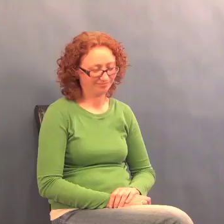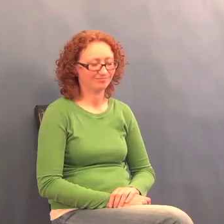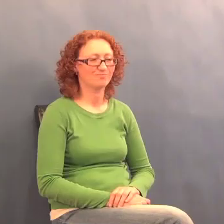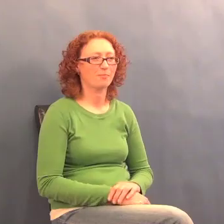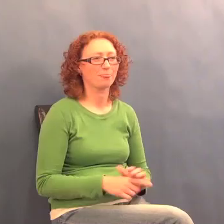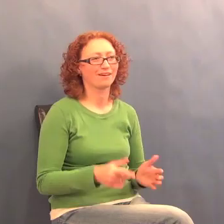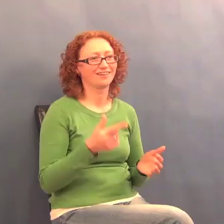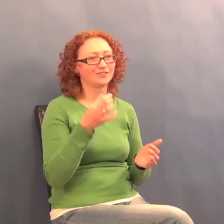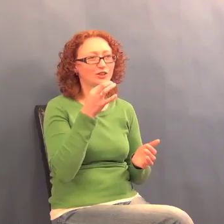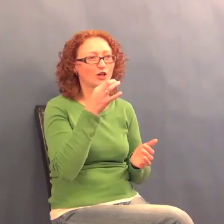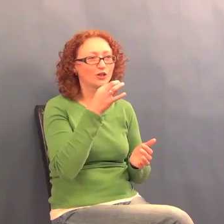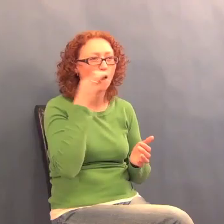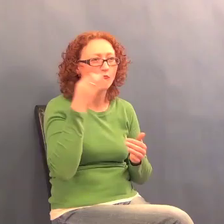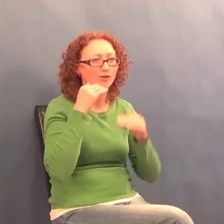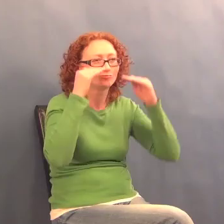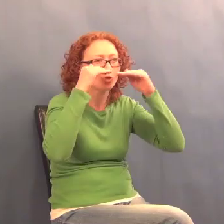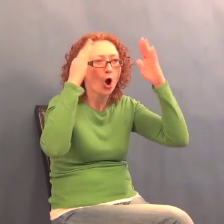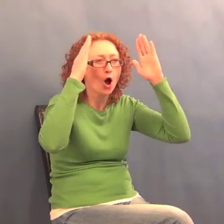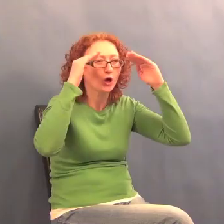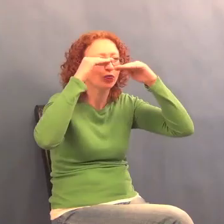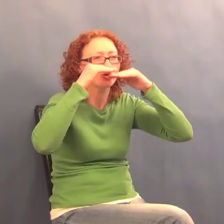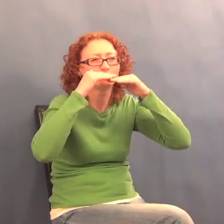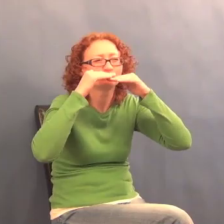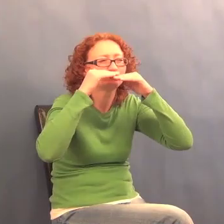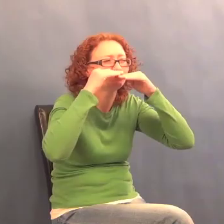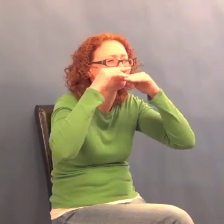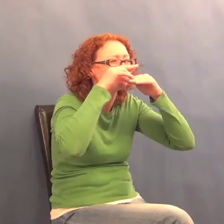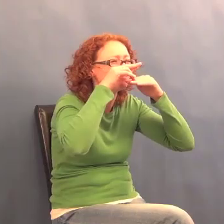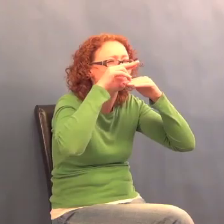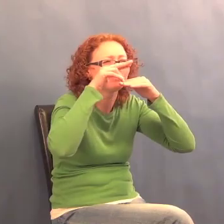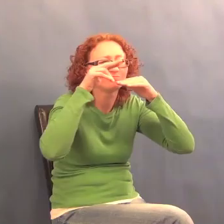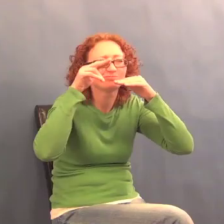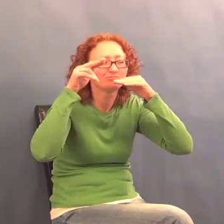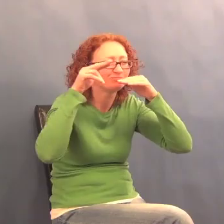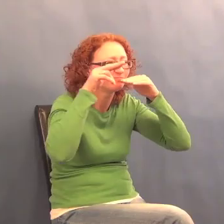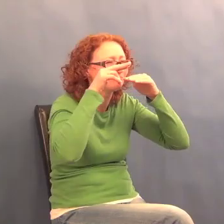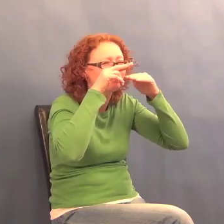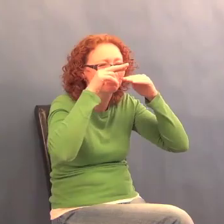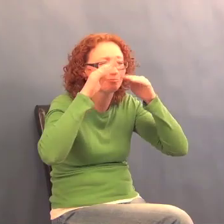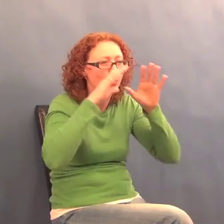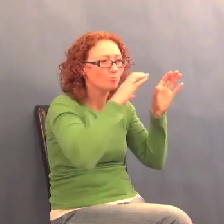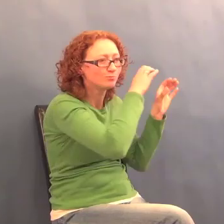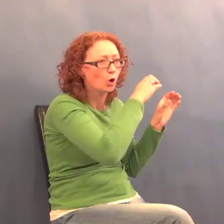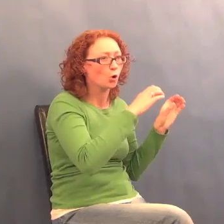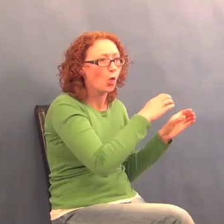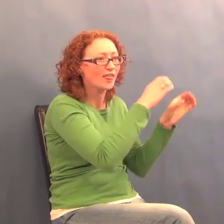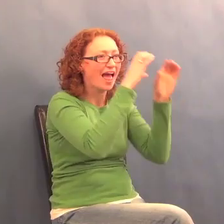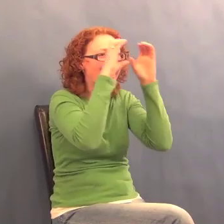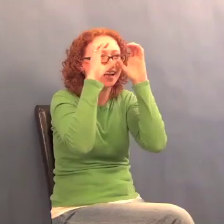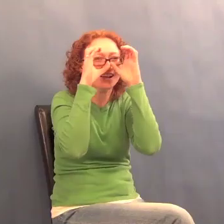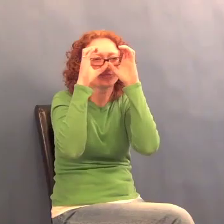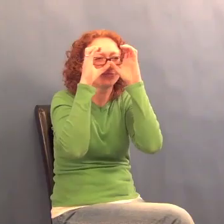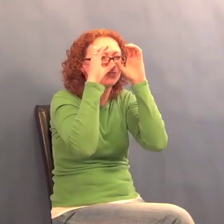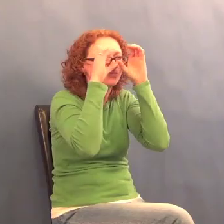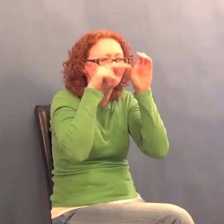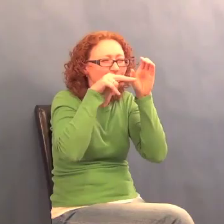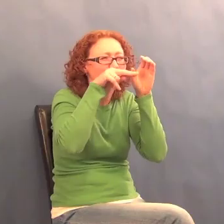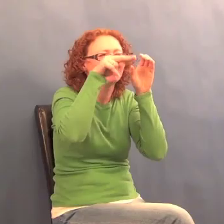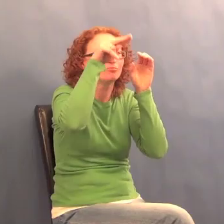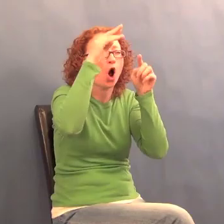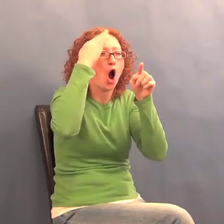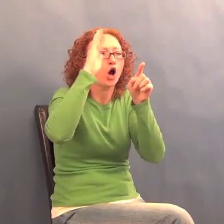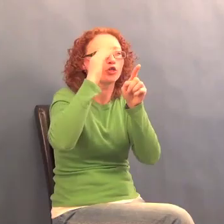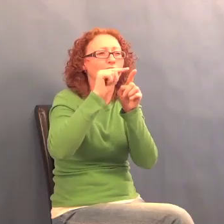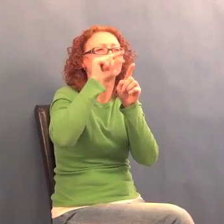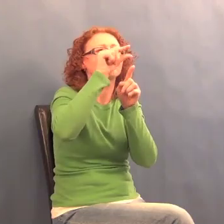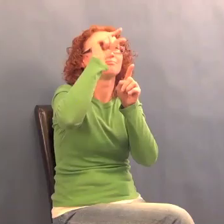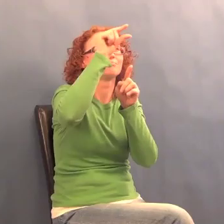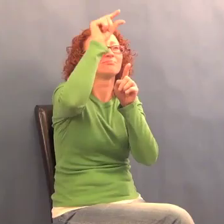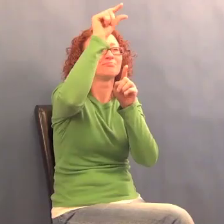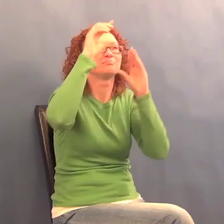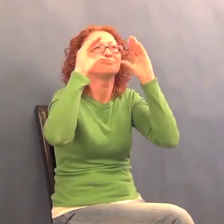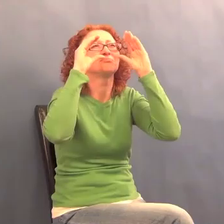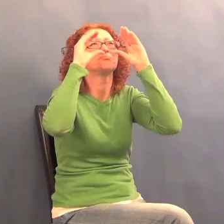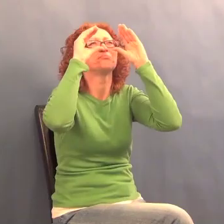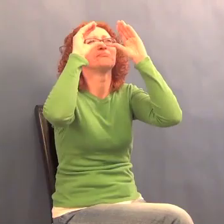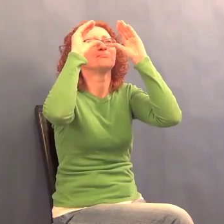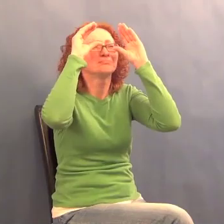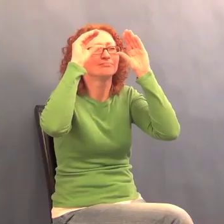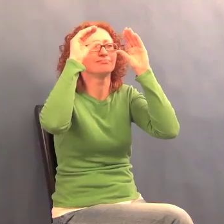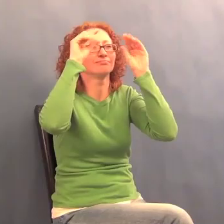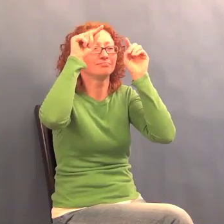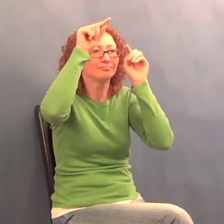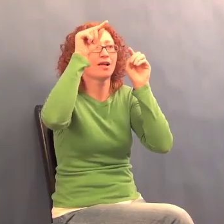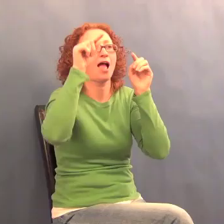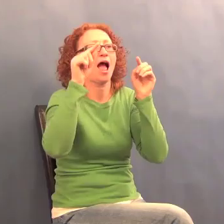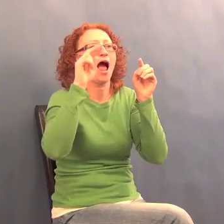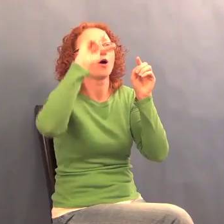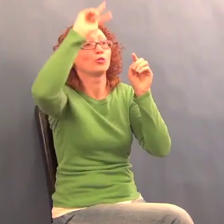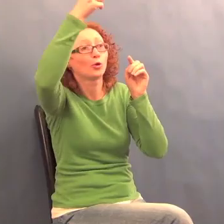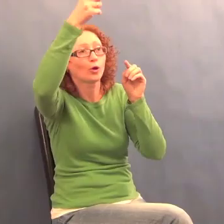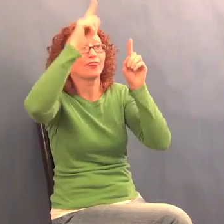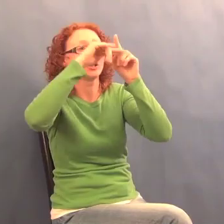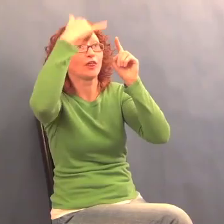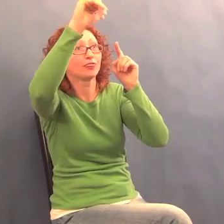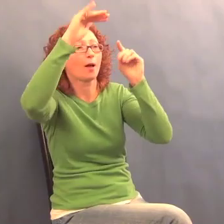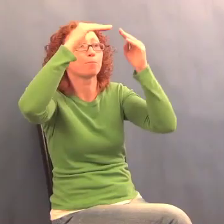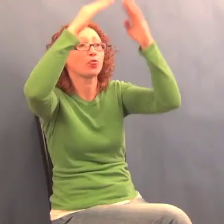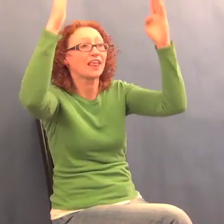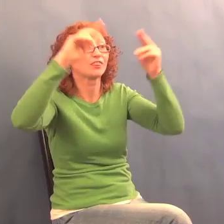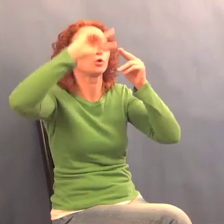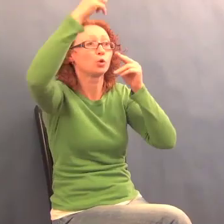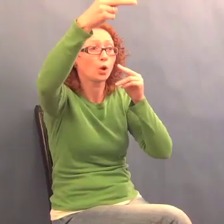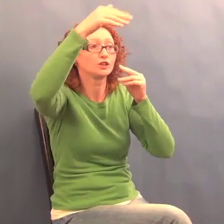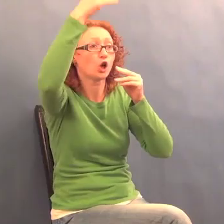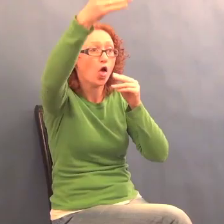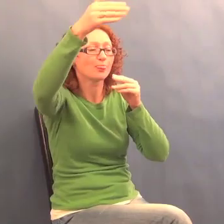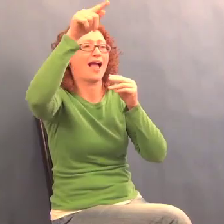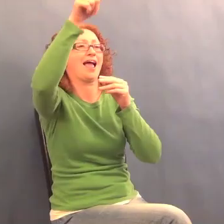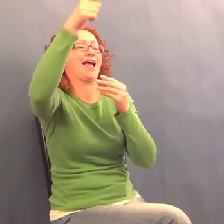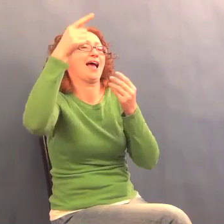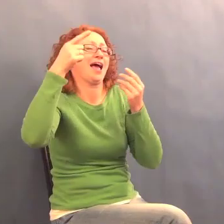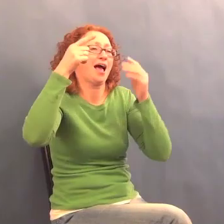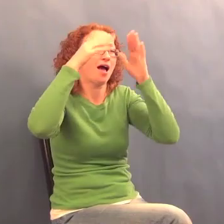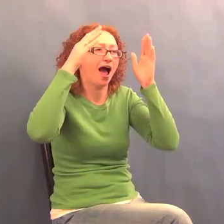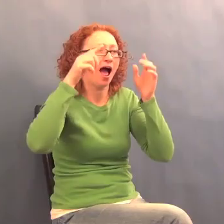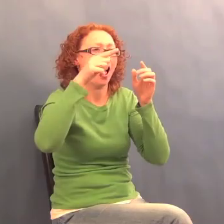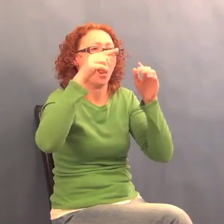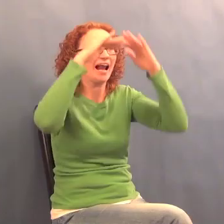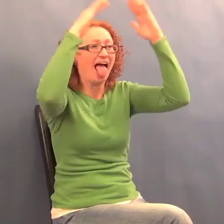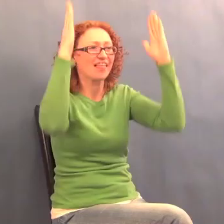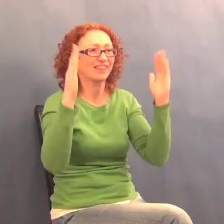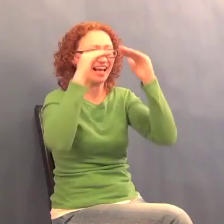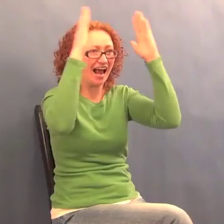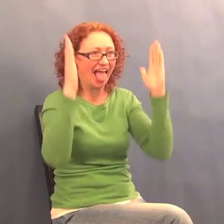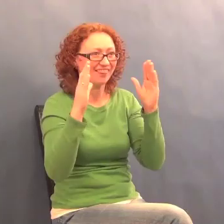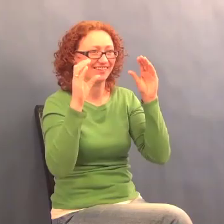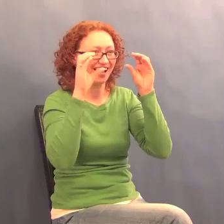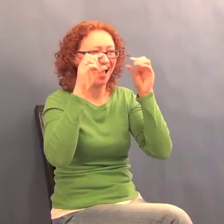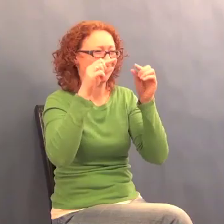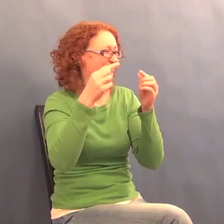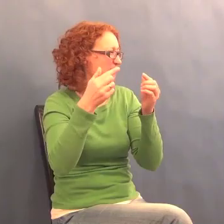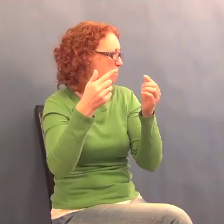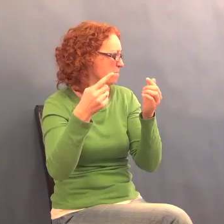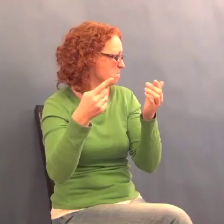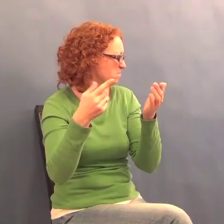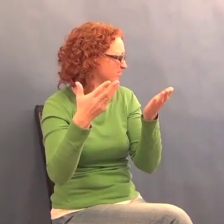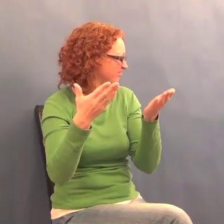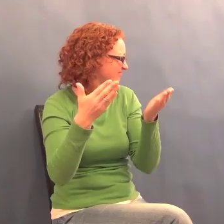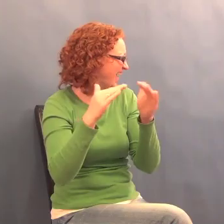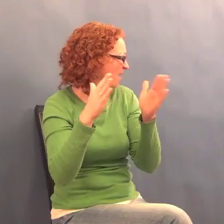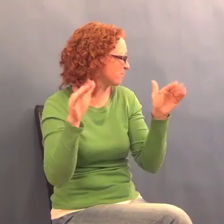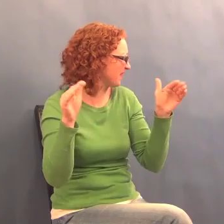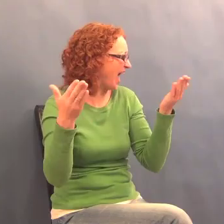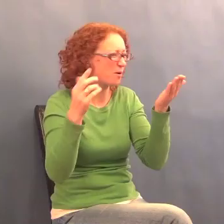Kot wygląda przez okno, rozgląda się. Bierze lornetkę i wygląda przez okno aż zauważa, że w drugim budynku, na bardzo wysokim piętrze, w klatce jest mały ptaszek.